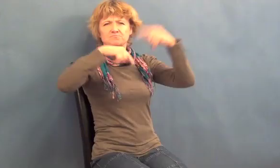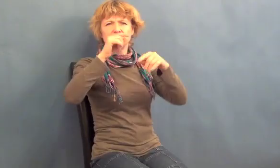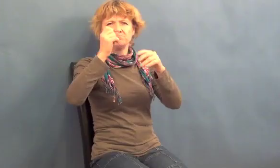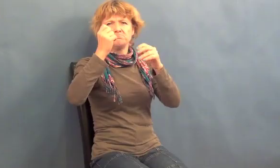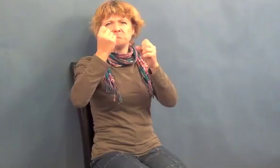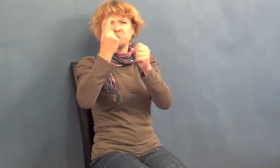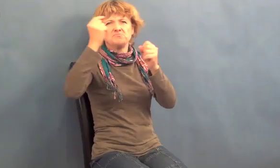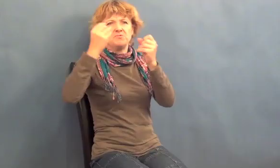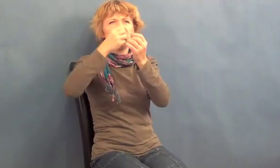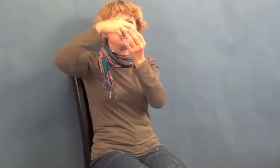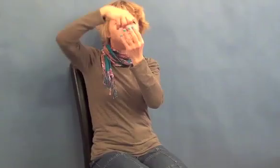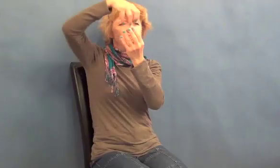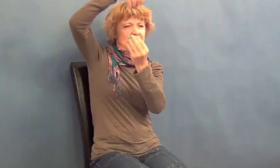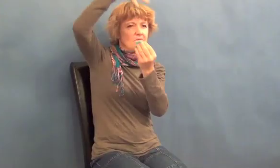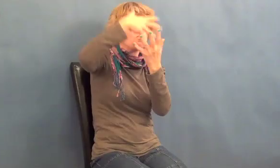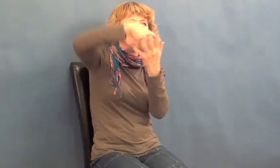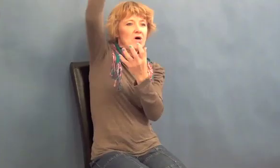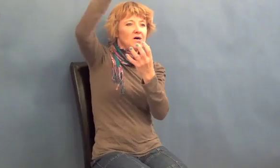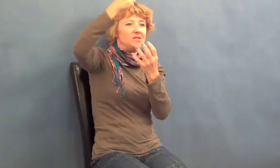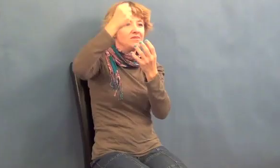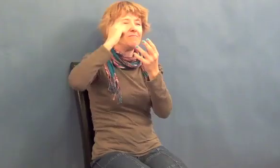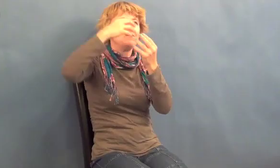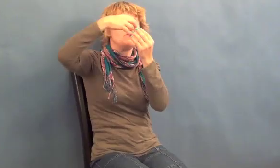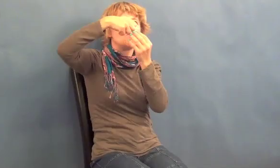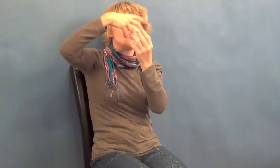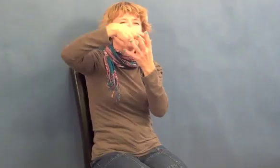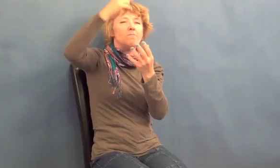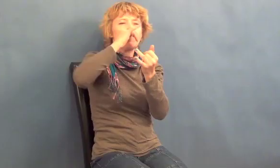Coś dziwnego, był dym, czujnik na suficie to wyczuł.